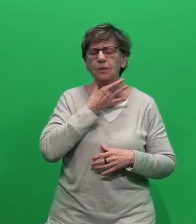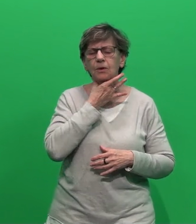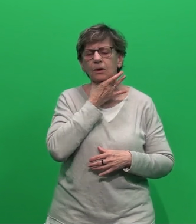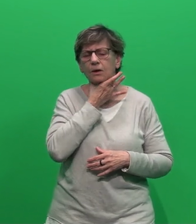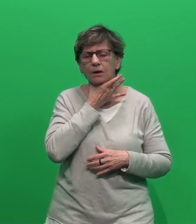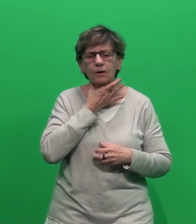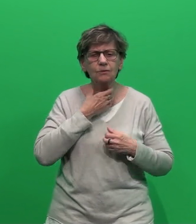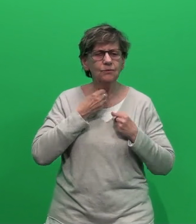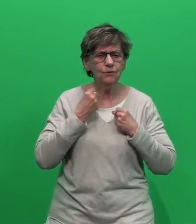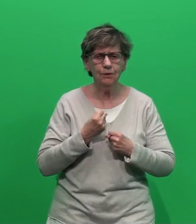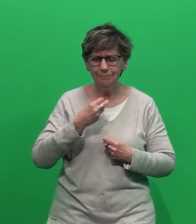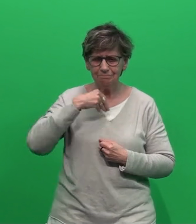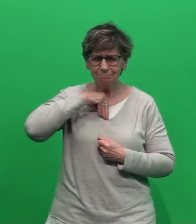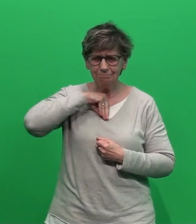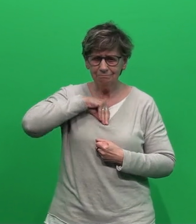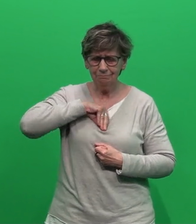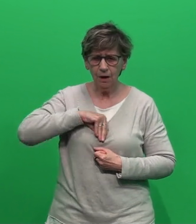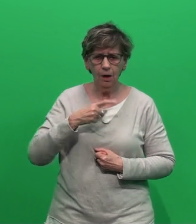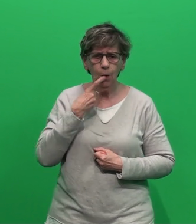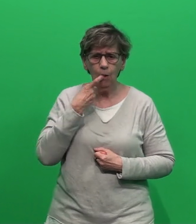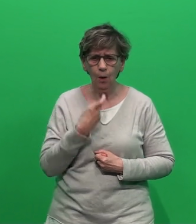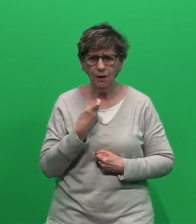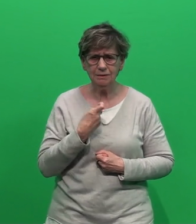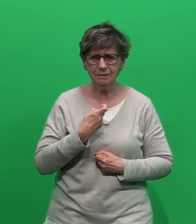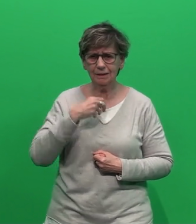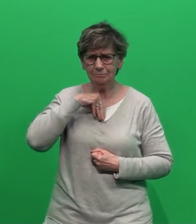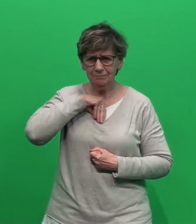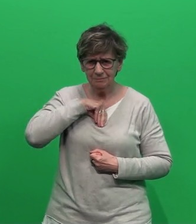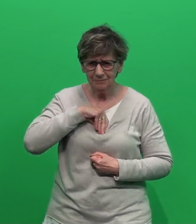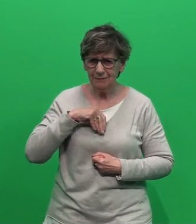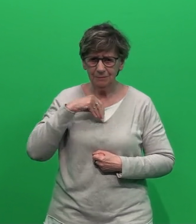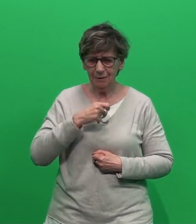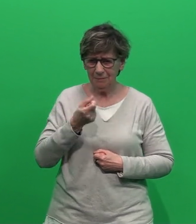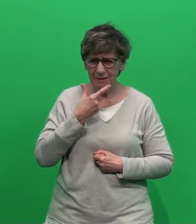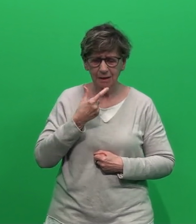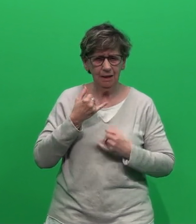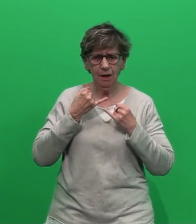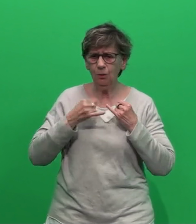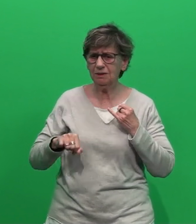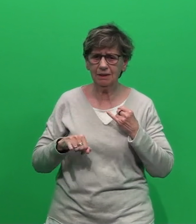Em fa molt de mal el coll, em costa molt empassar, he pres pastilles però no em fan res.